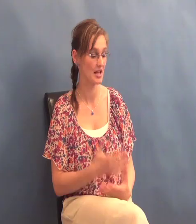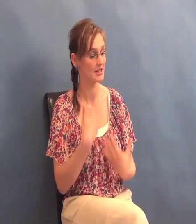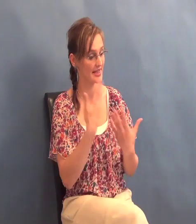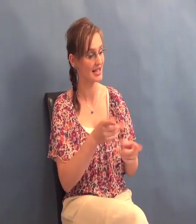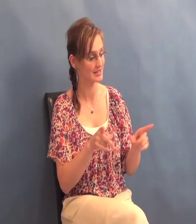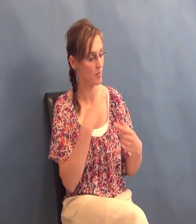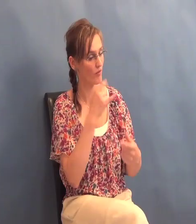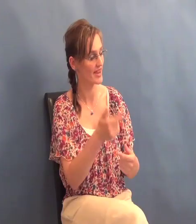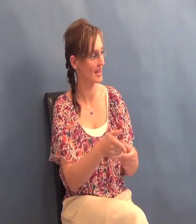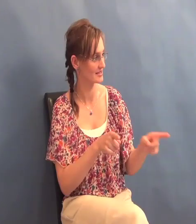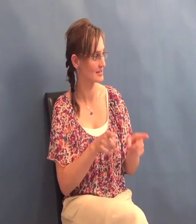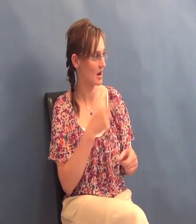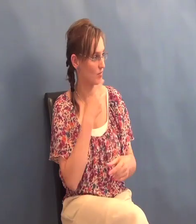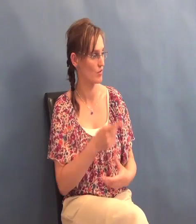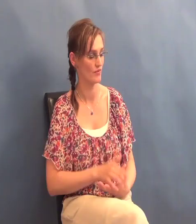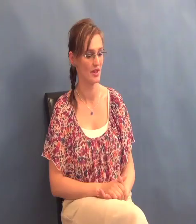Powiedzieć jej jaki to znak?